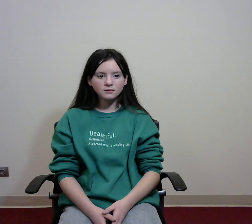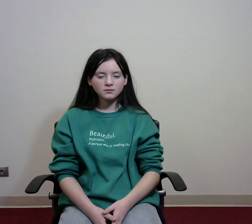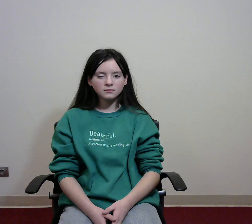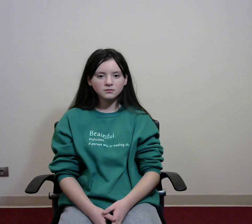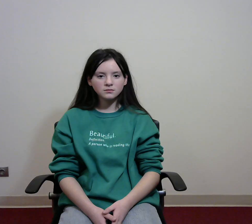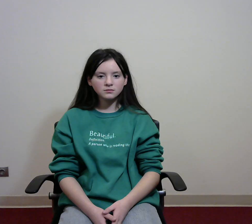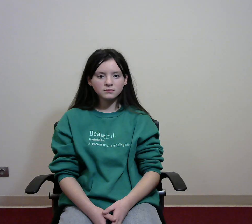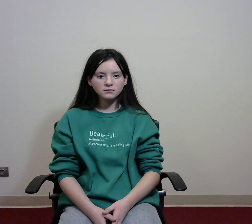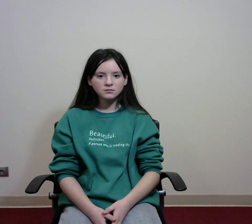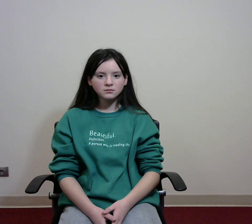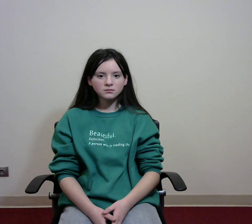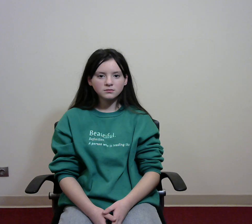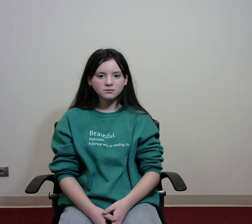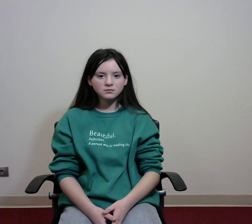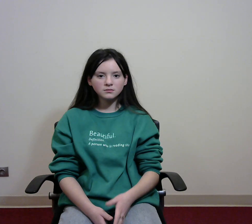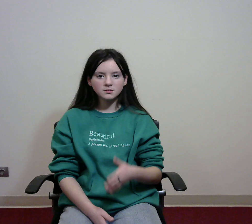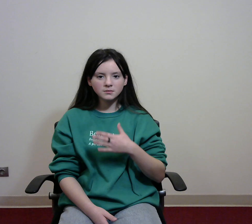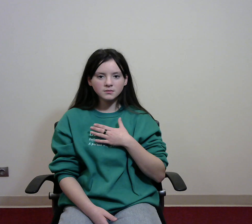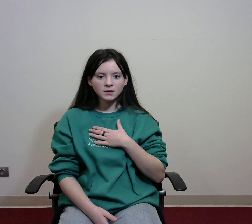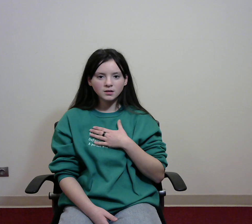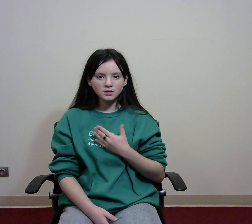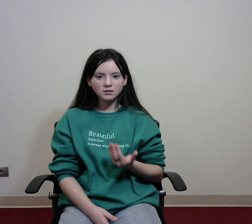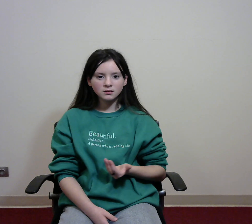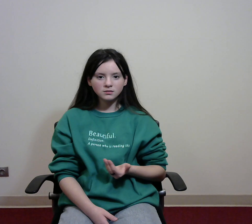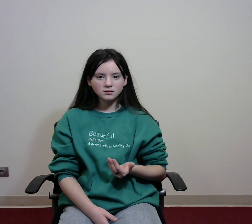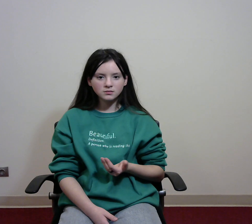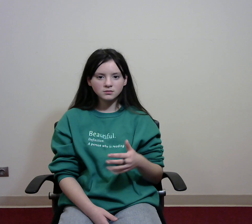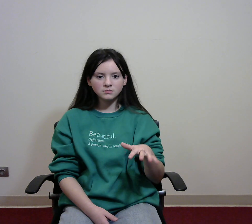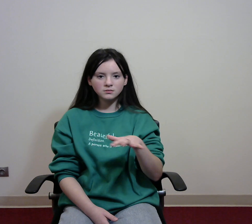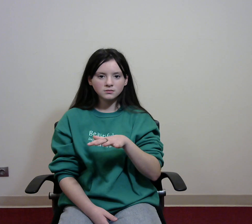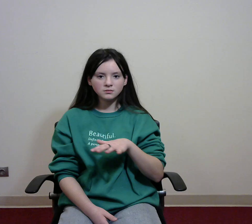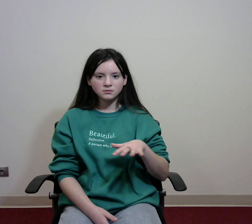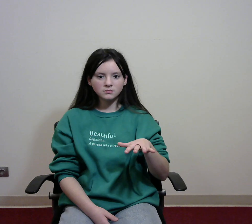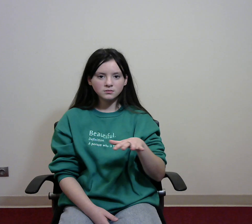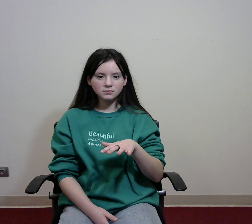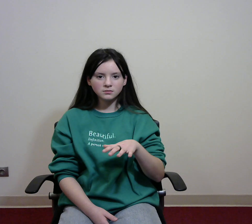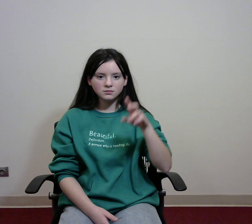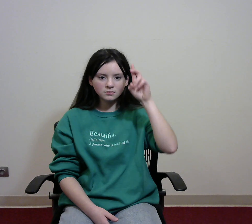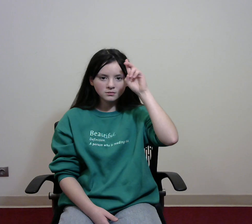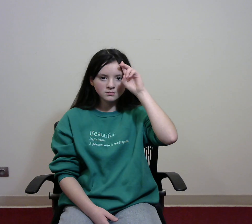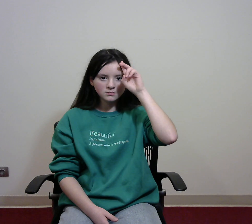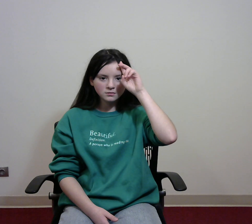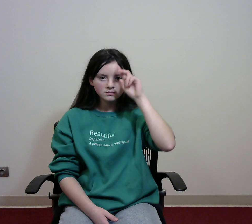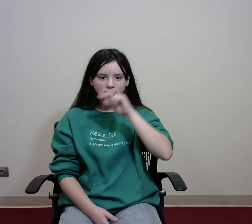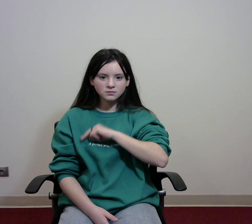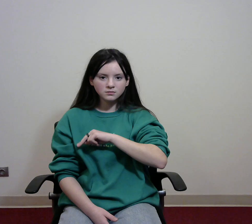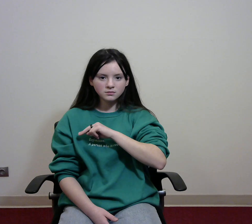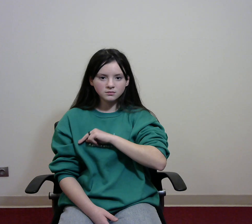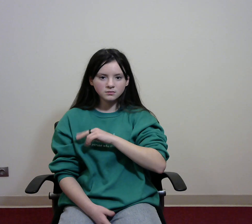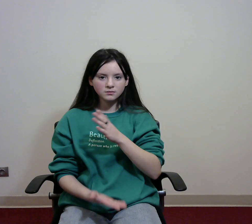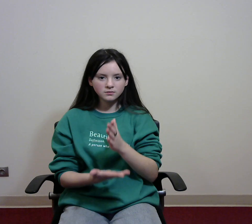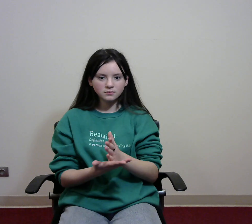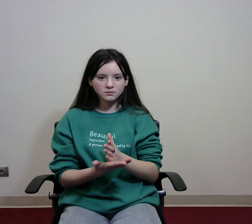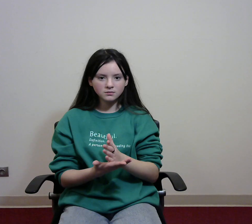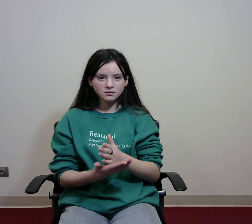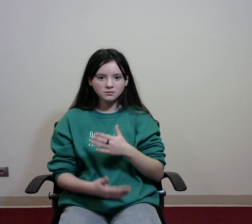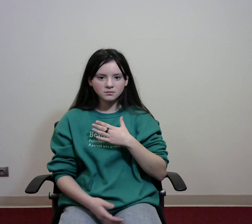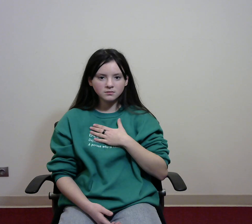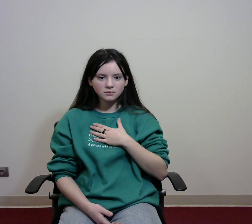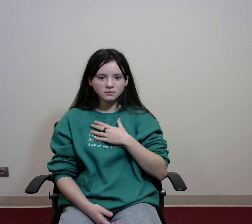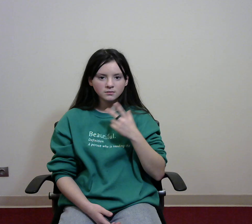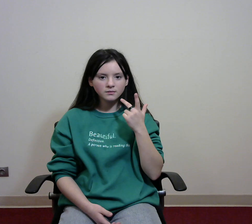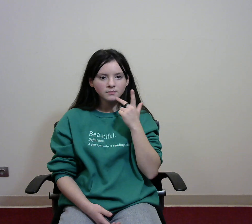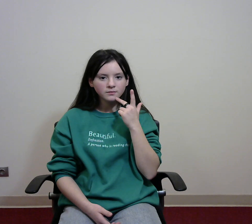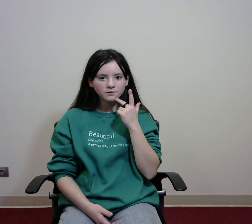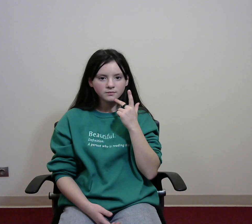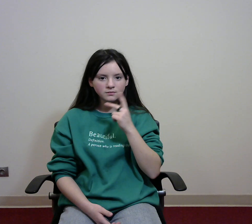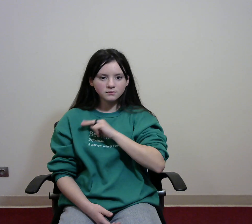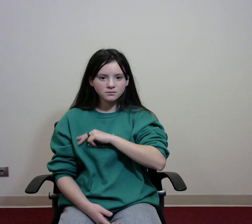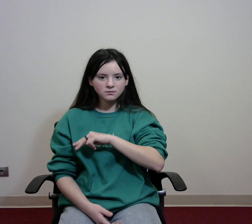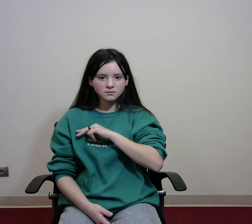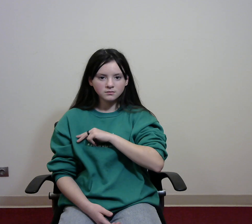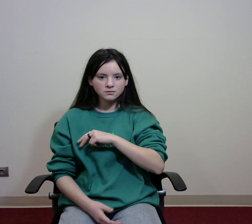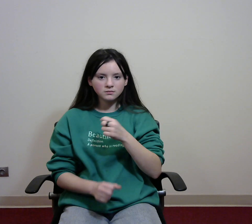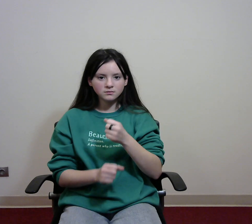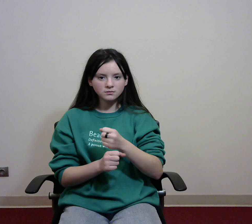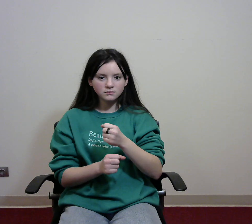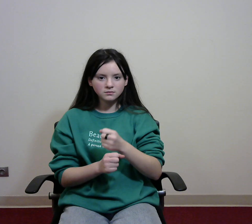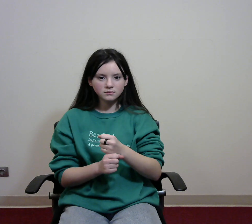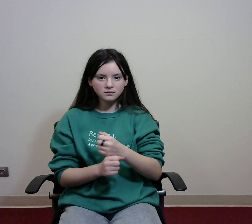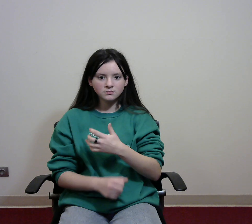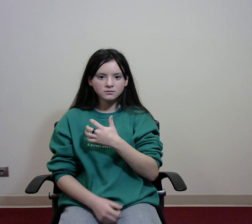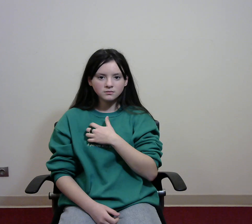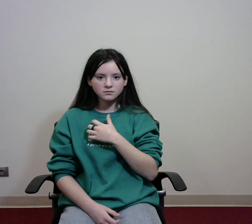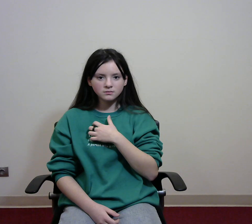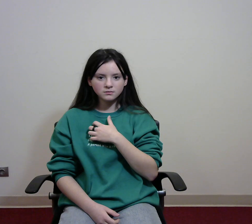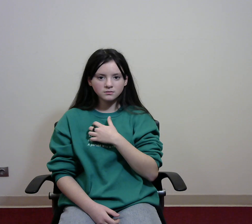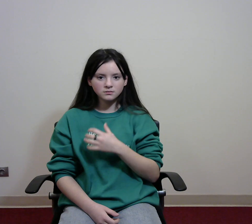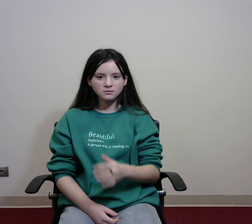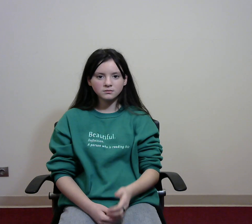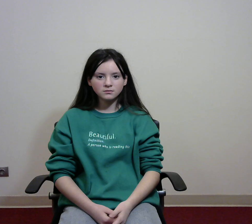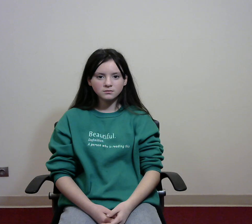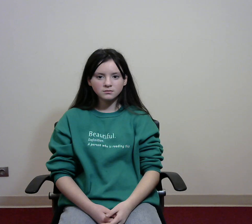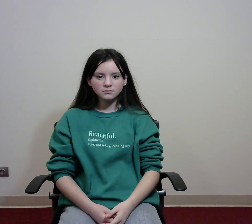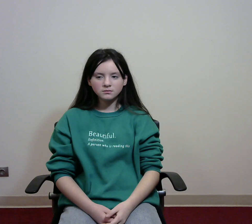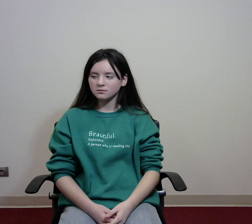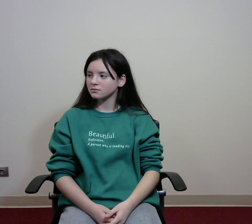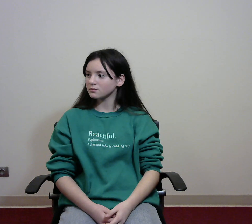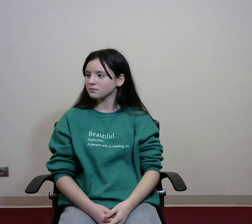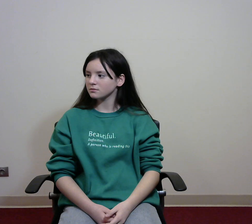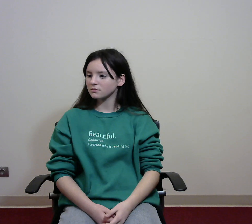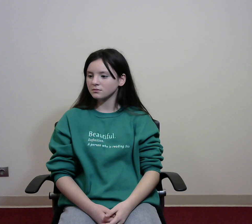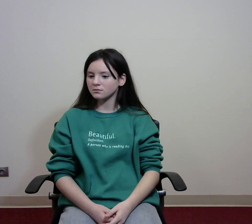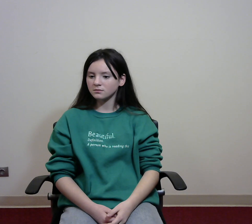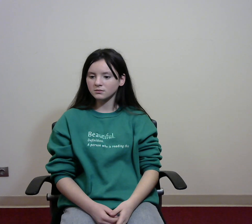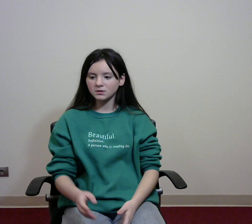Mənim yaşadığım ərazidə dövlət işi var, mən həmin işdə işləmək istəyirəm